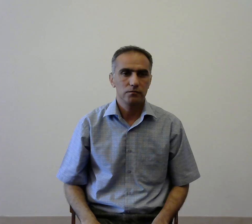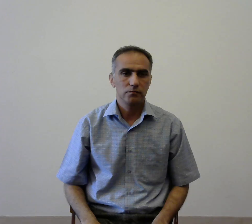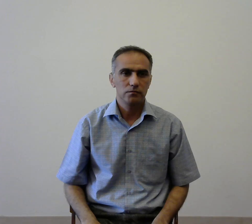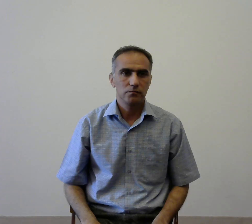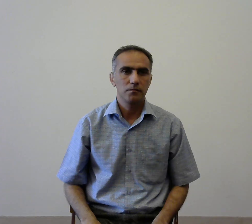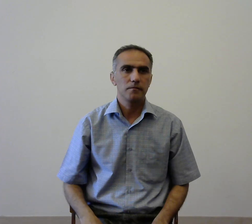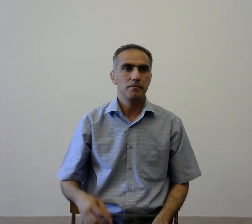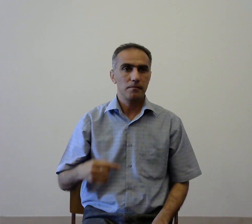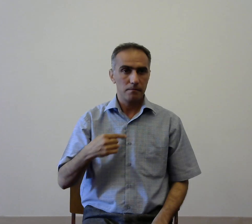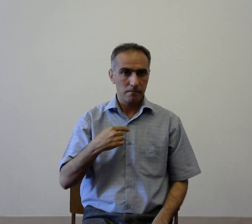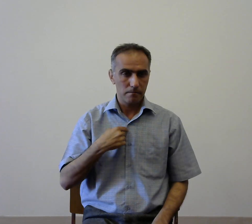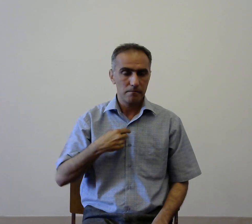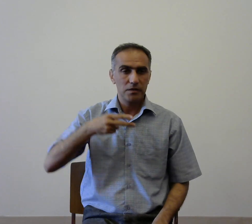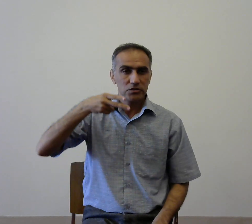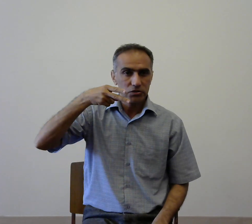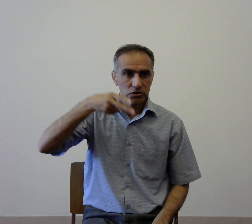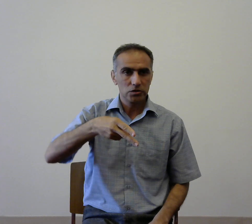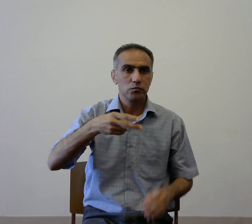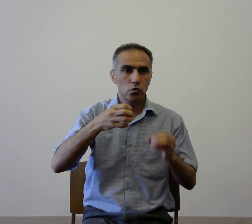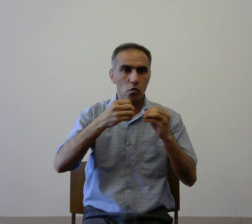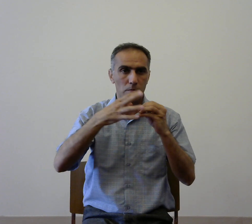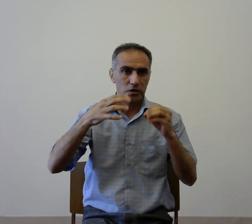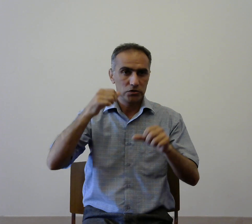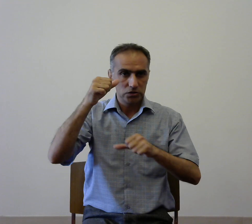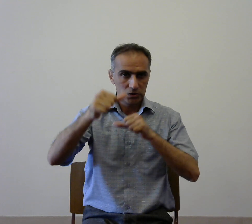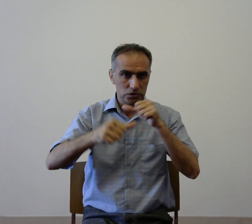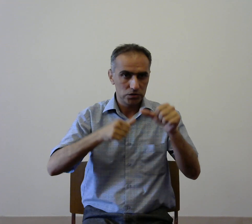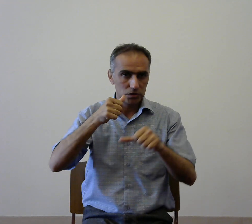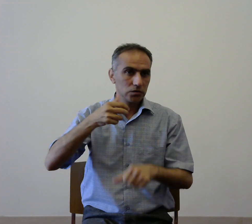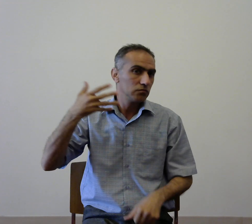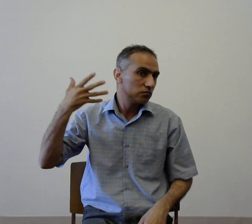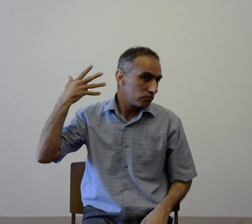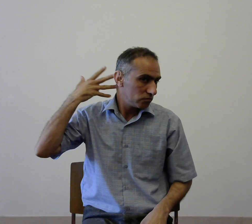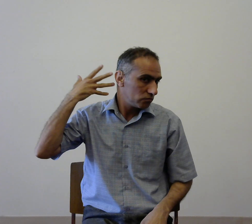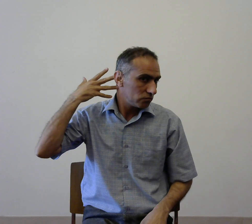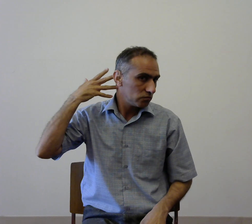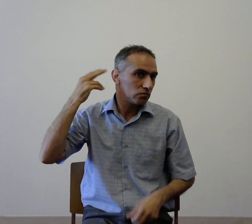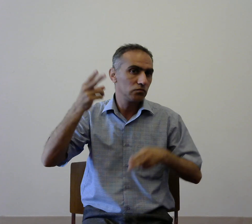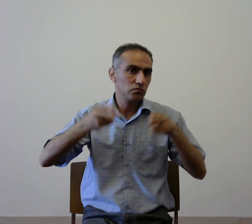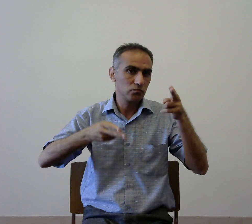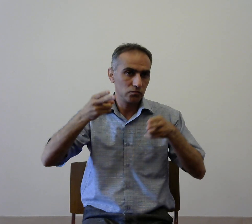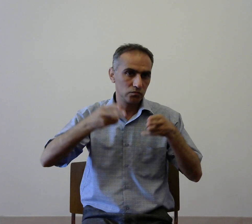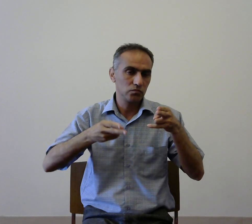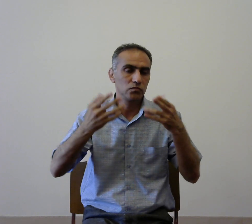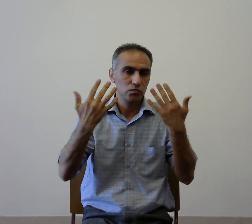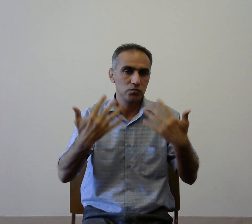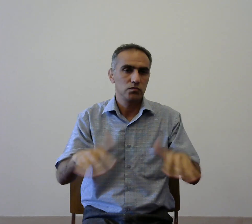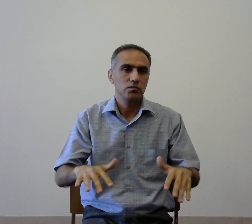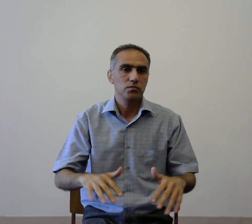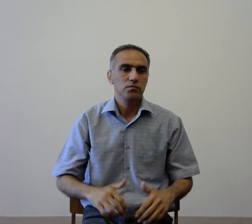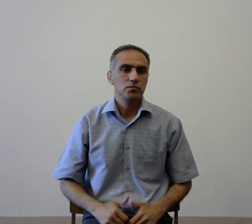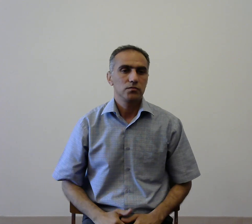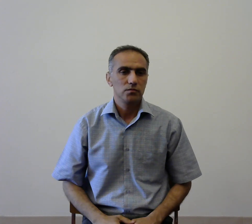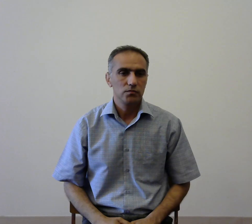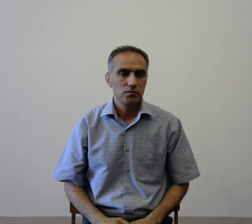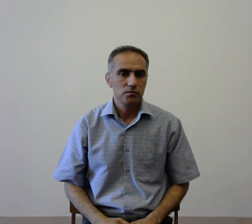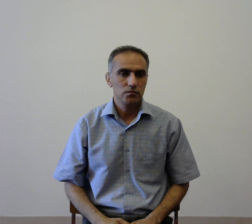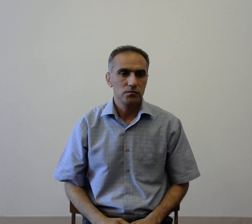Mən 2015-ci ildə koxlear implant əməliyyatı keçirmişəm